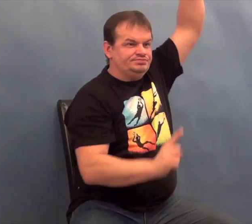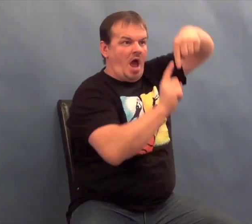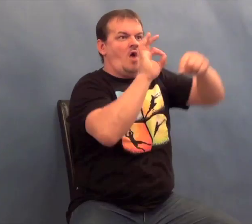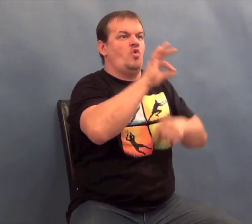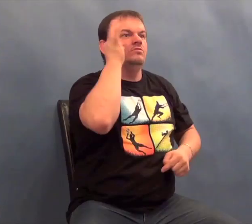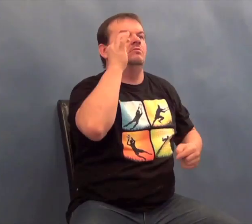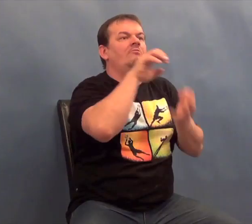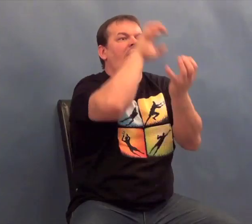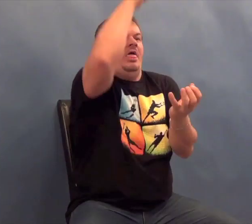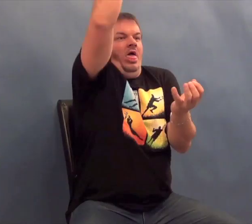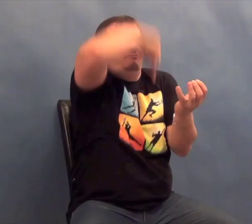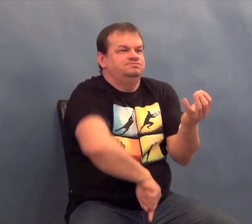Akurat kot przerażony otworzył pysk i kula dostała się do jego brzucha.